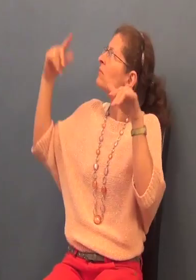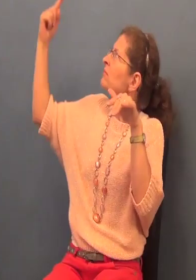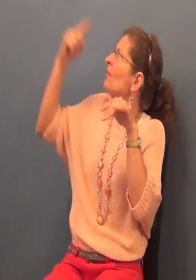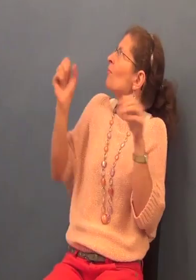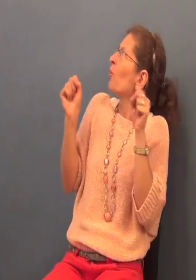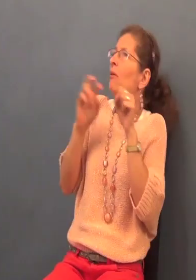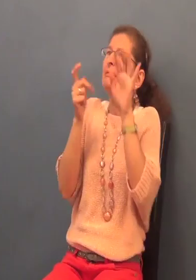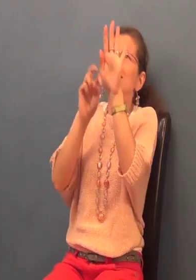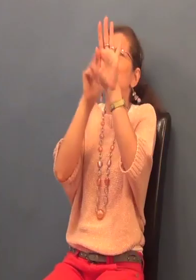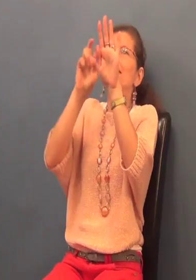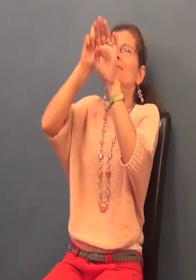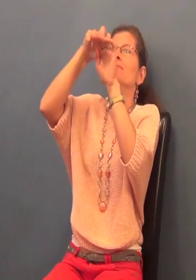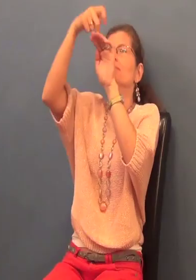Bał się, więc wchodził na górę szybciej.